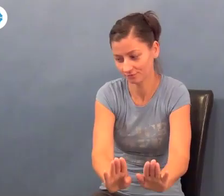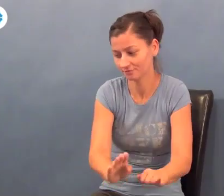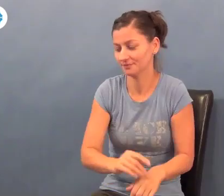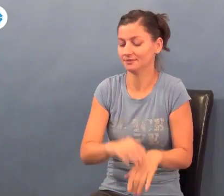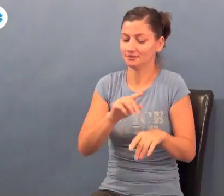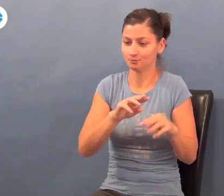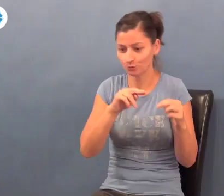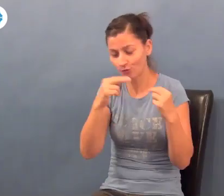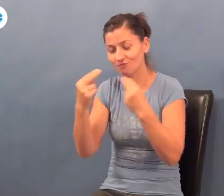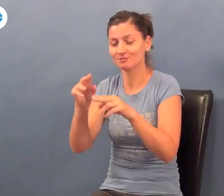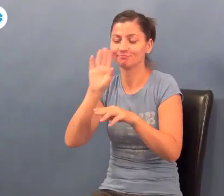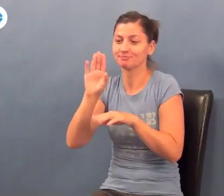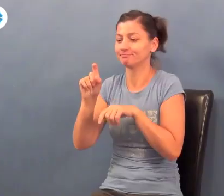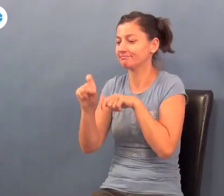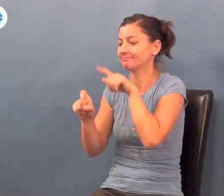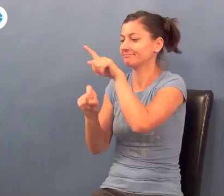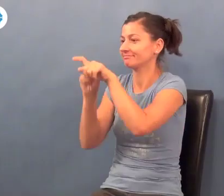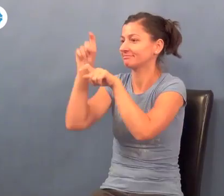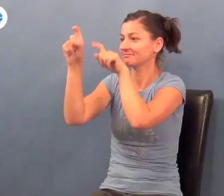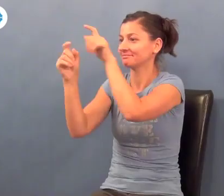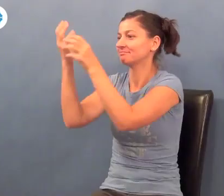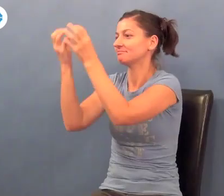Wraca z powrotem na drzewo, zbiera jabłka.